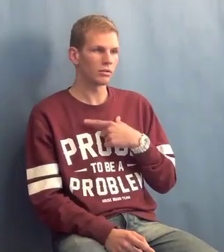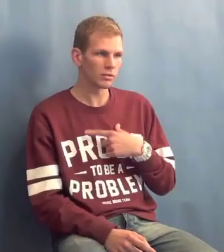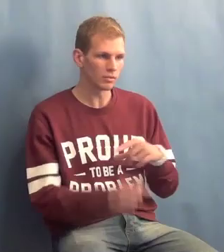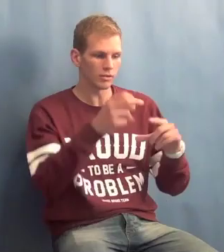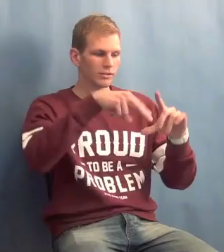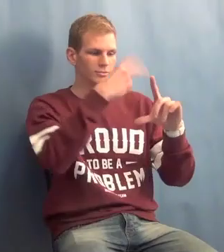Aha.